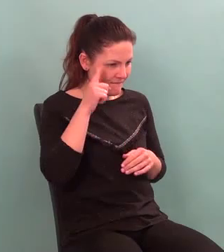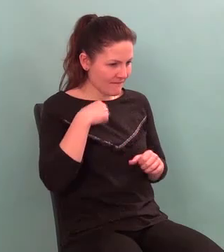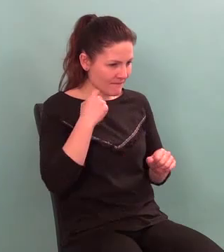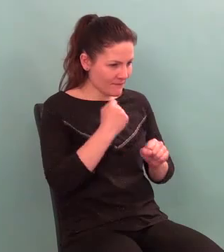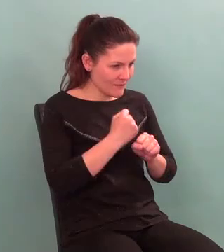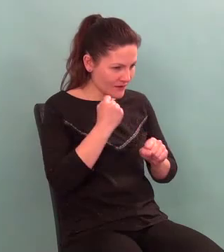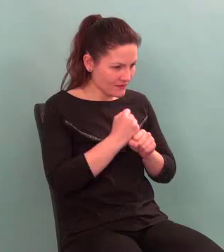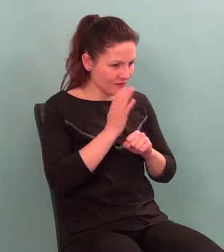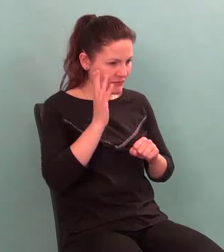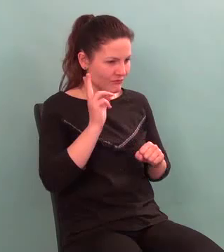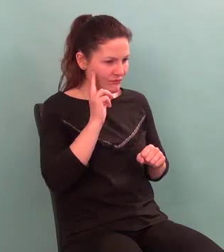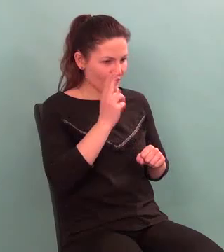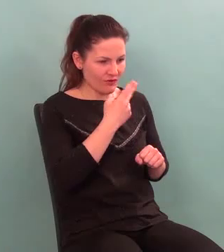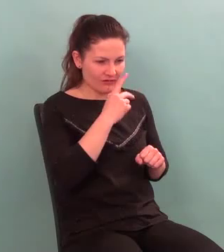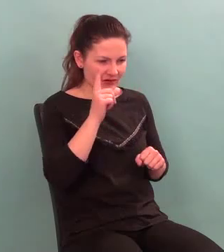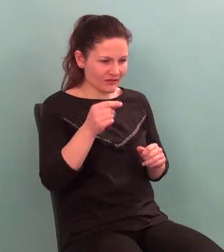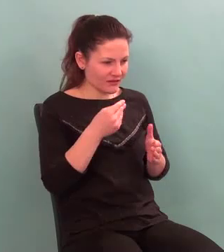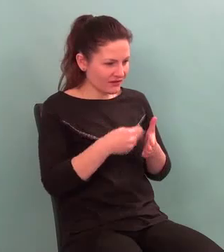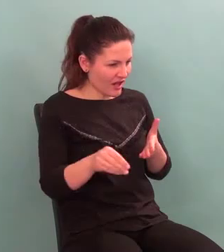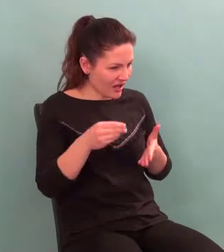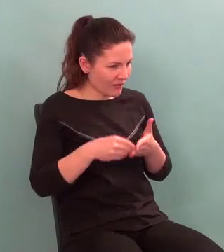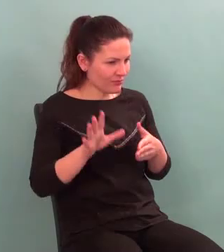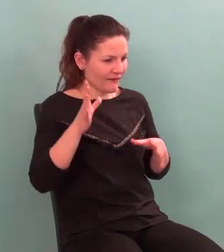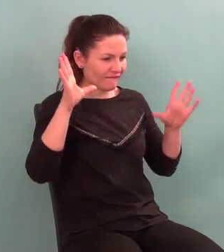Rano pracuję, a potem po południu idę na zakupy.